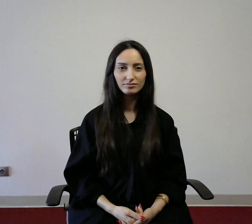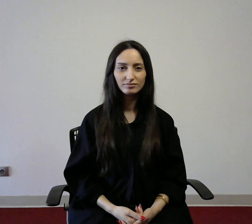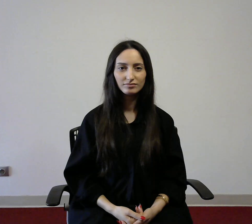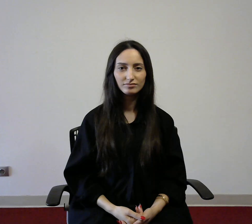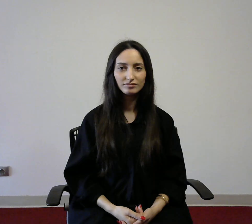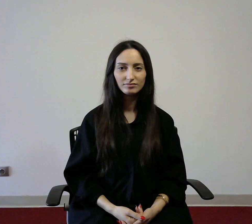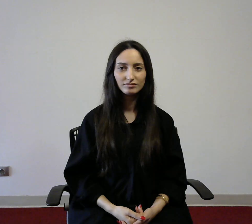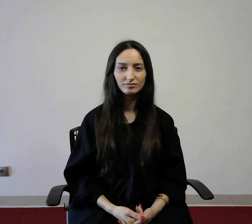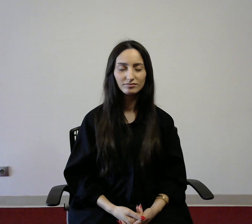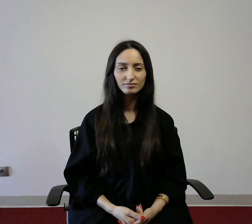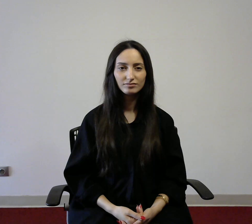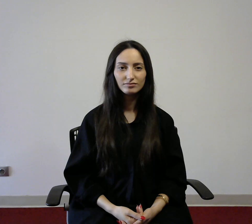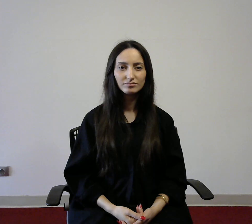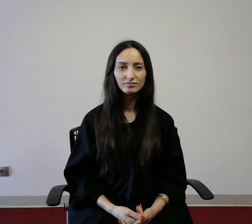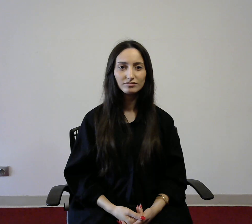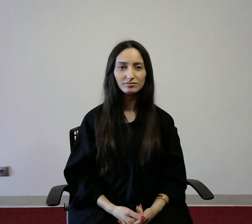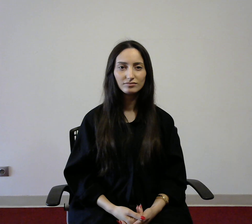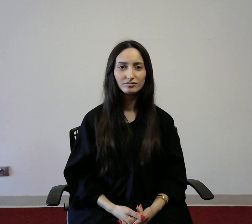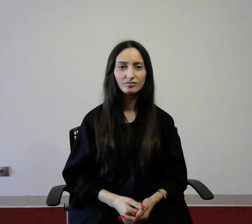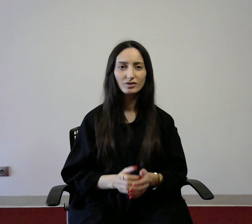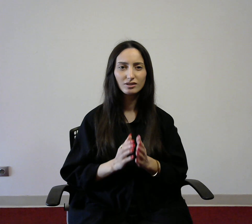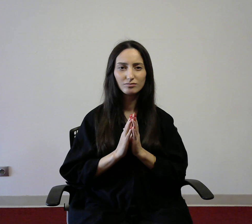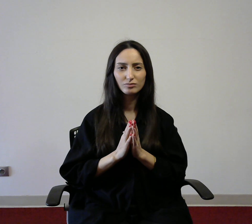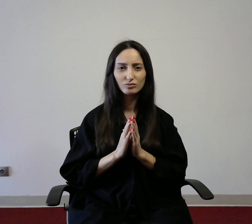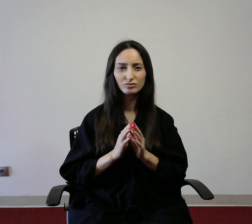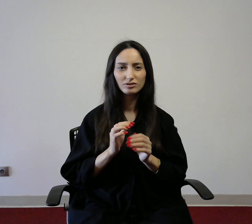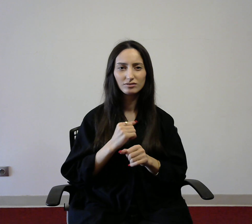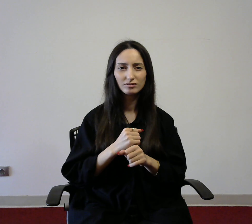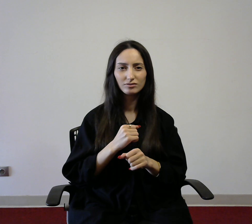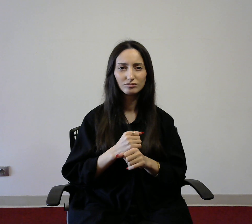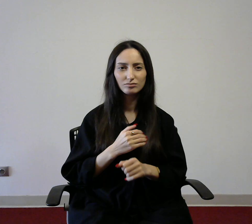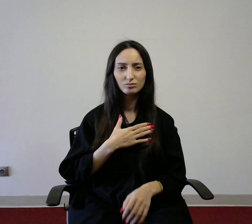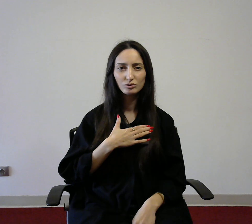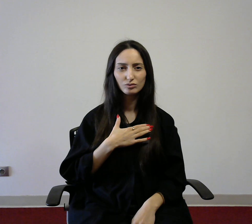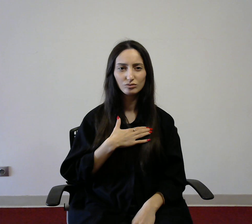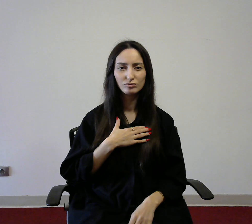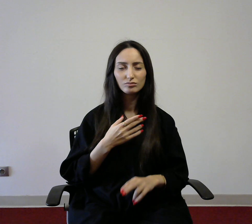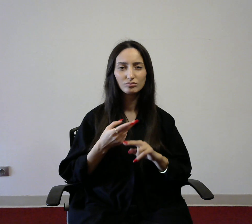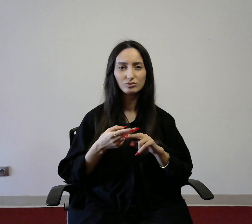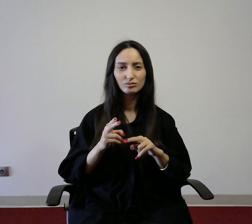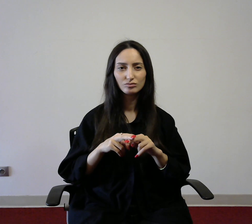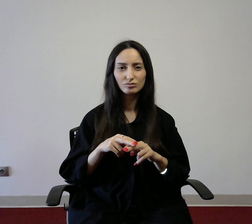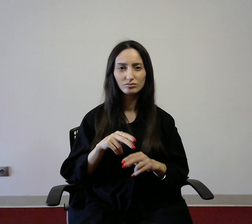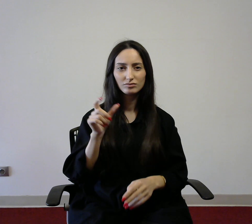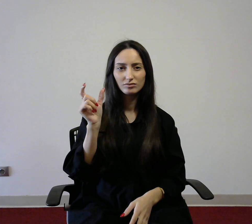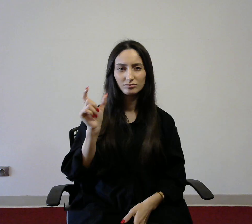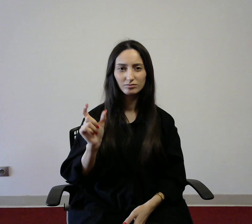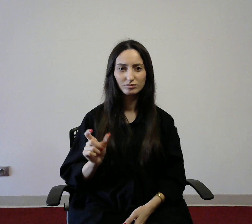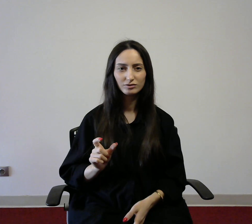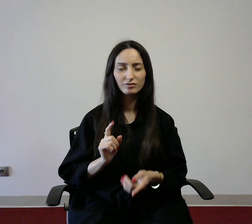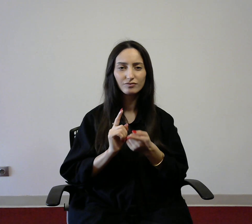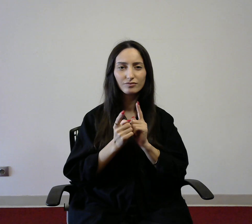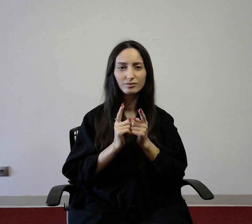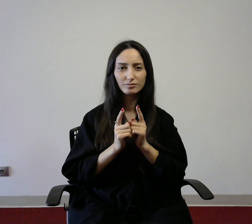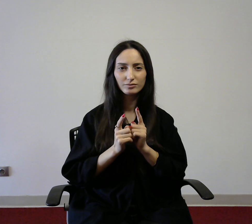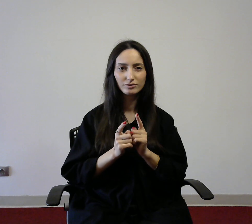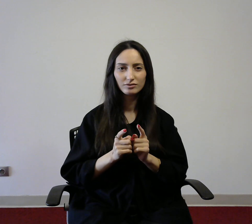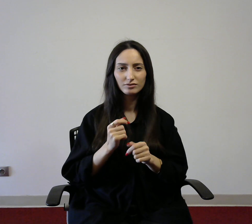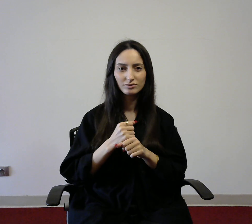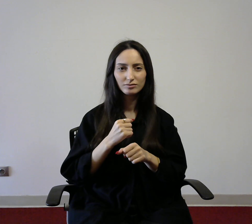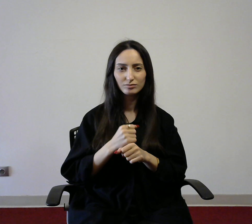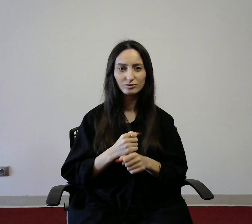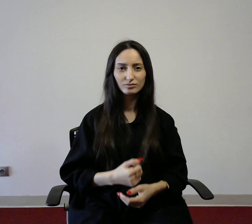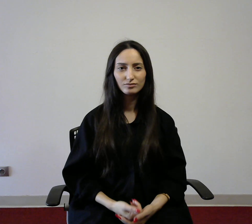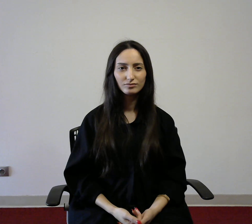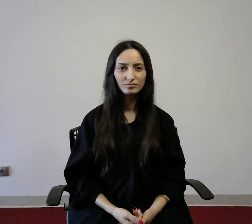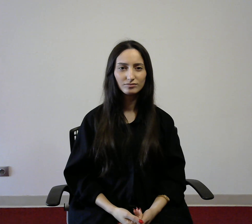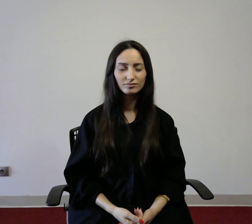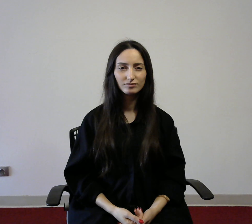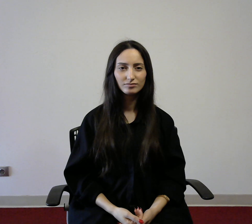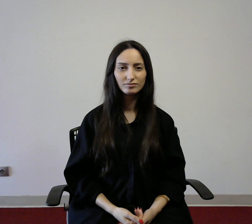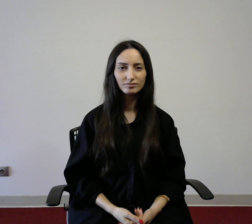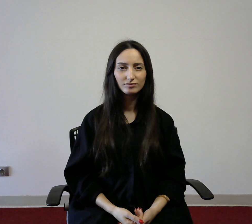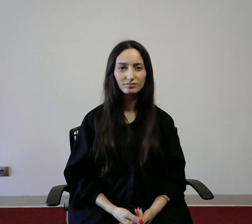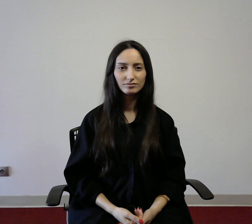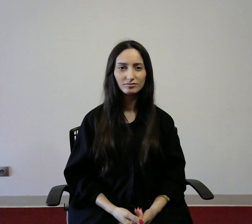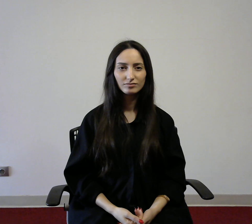Xahiş edirəm, mənə bu şeiri tərcümə edin